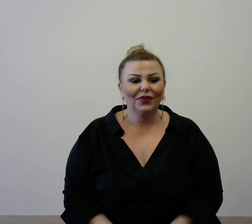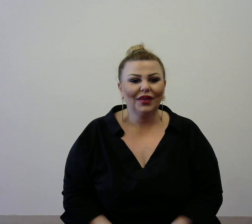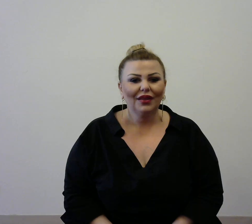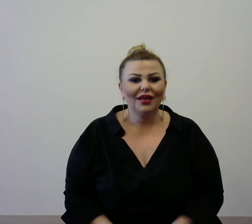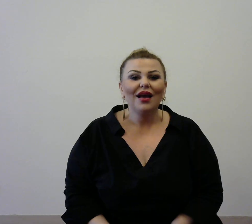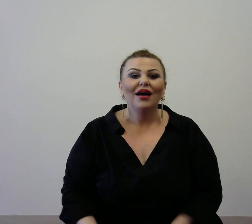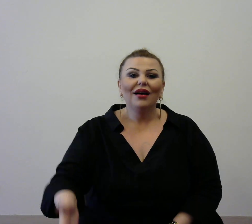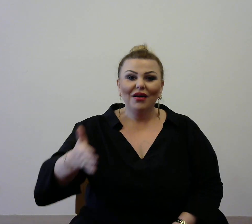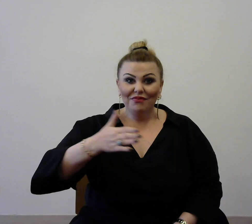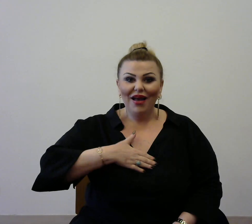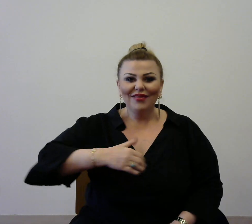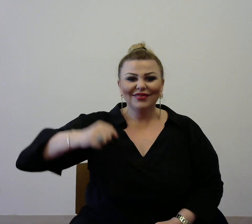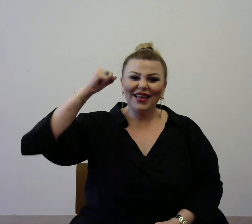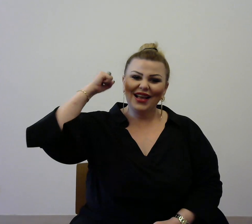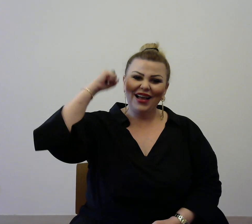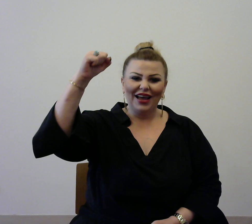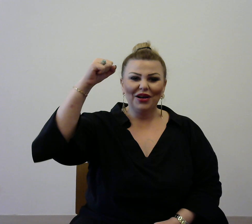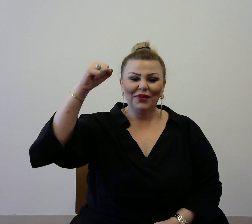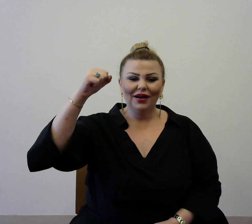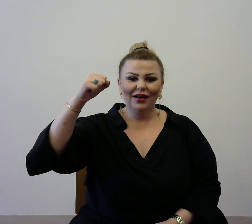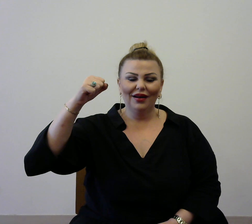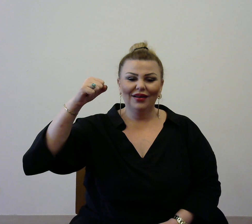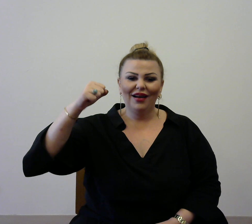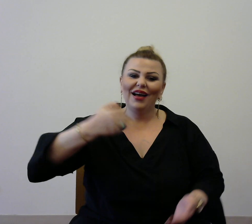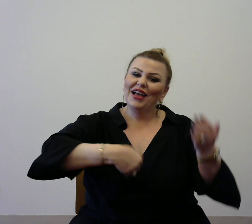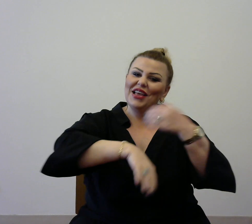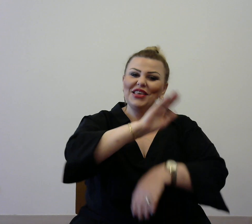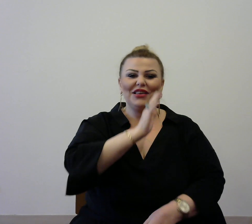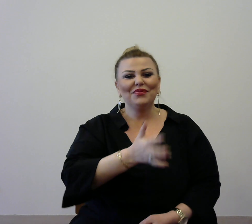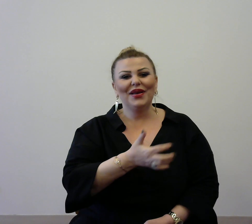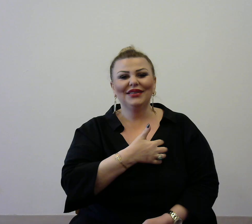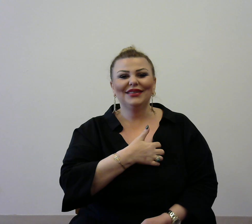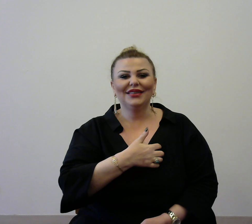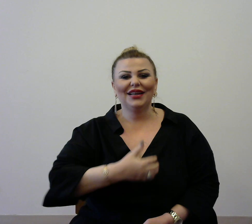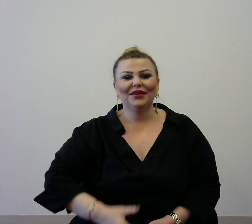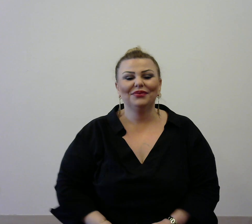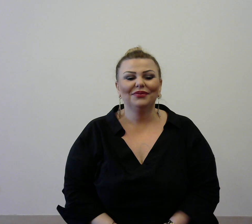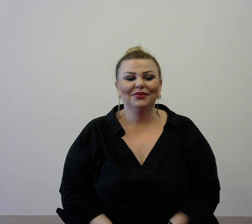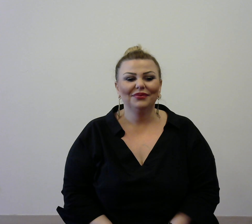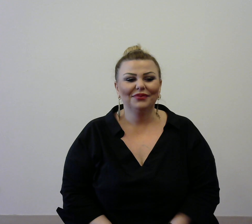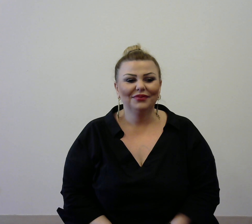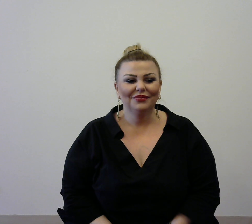Mən Qarabağa getmək istəyirəm